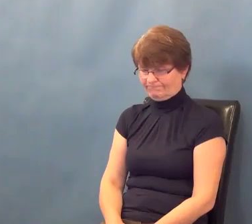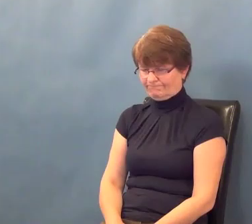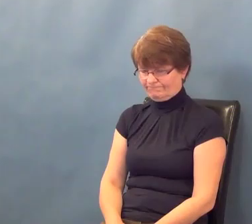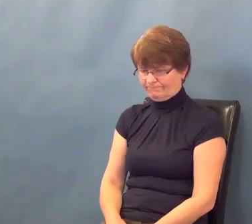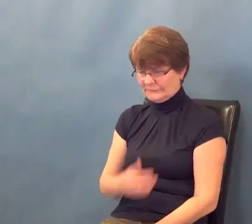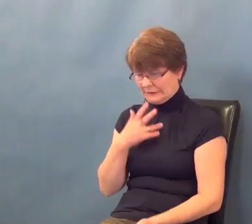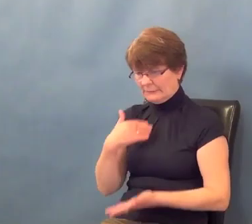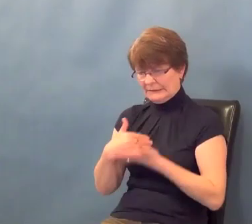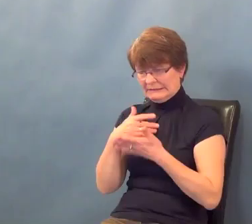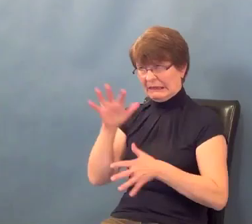Chcieć pomocy, prosić o nią.